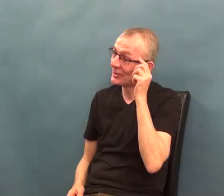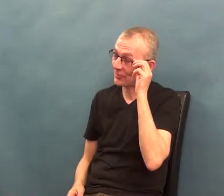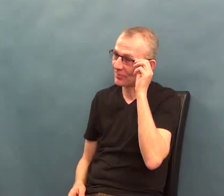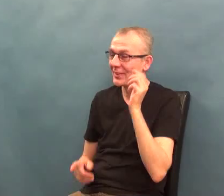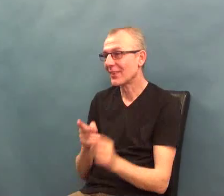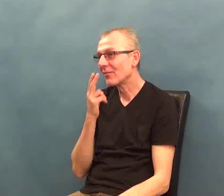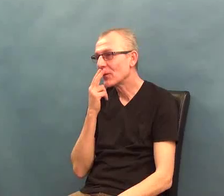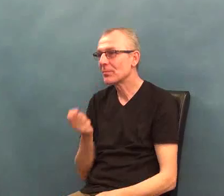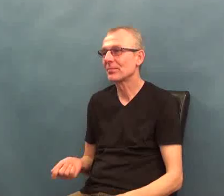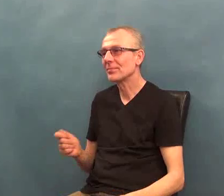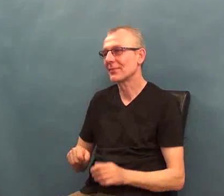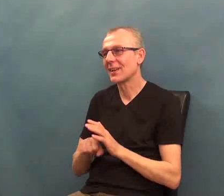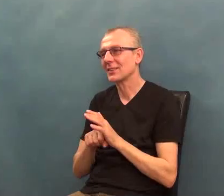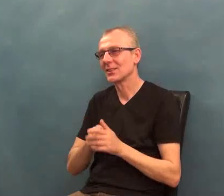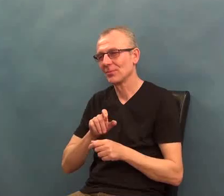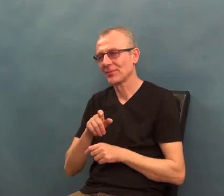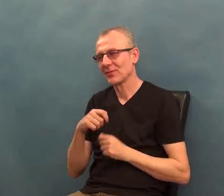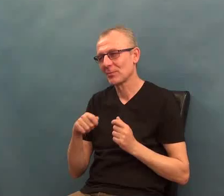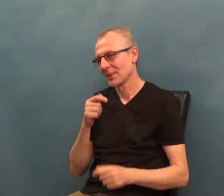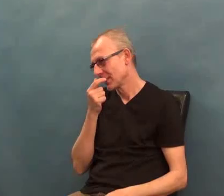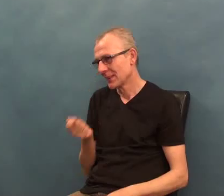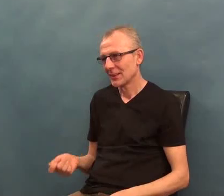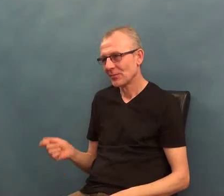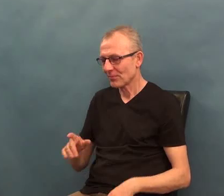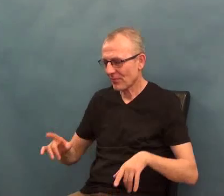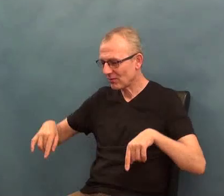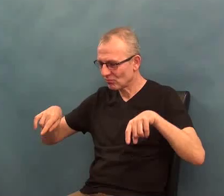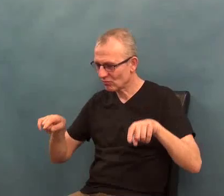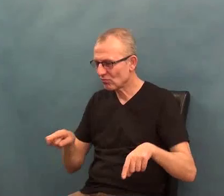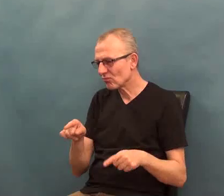Charlie Chaplin, aktor filmowy, siedzi i myśli.